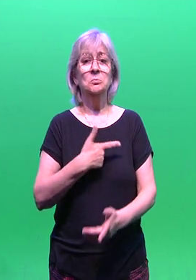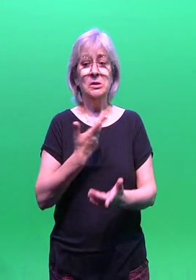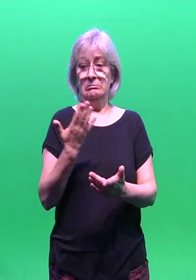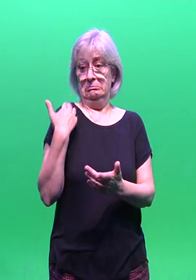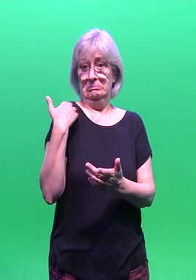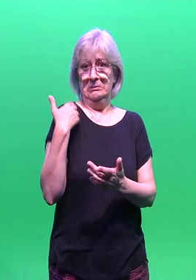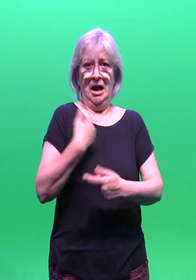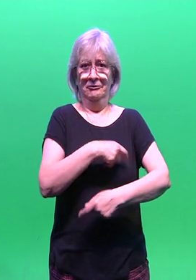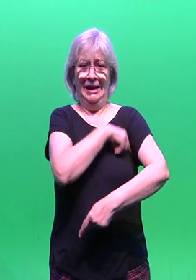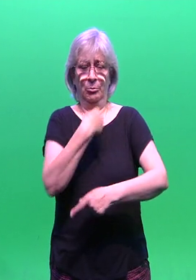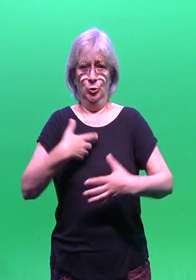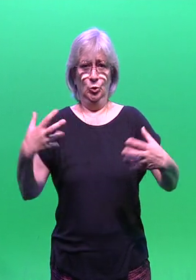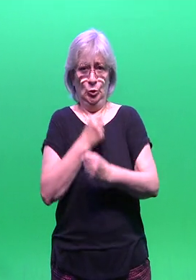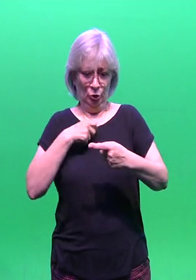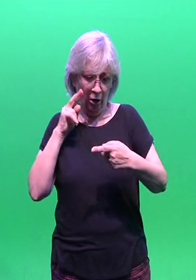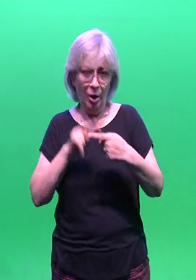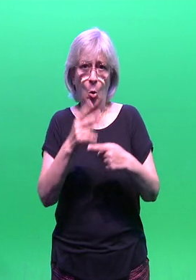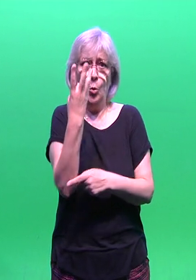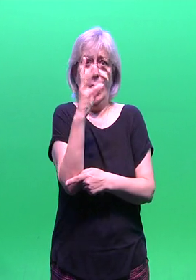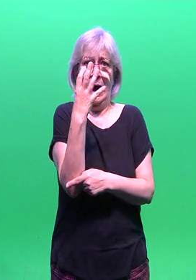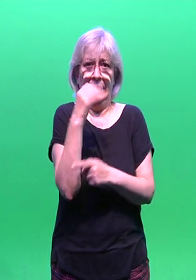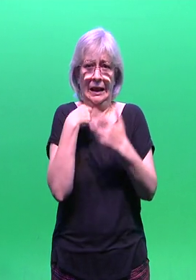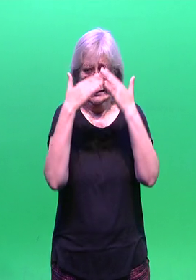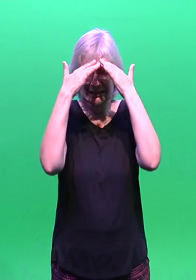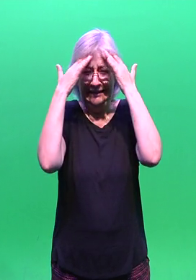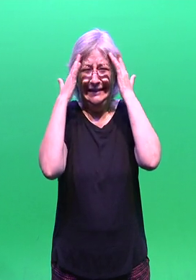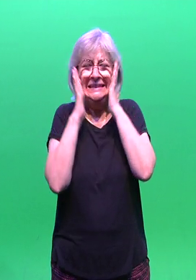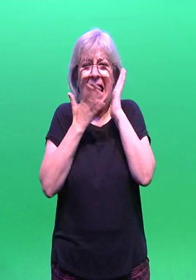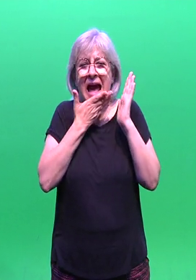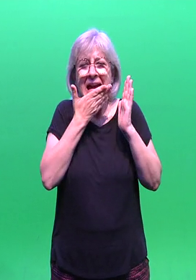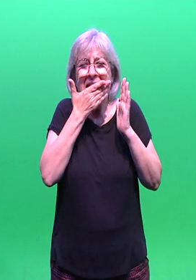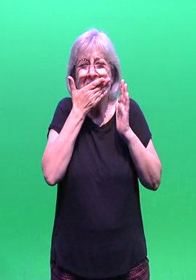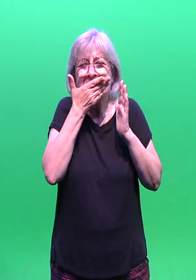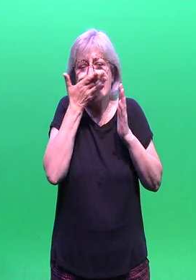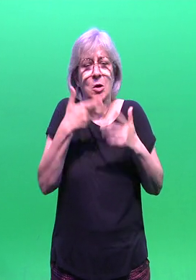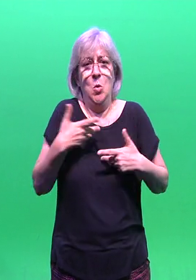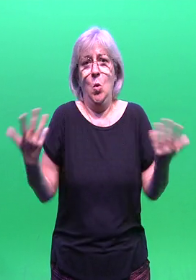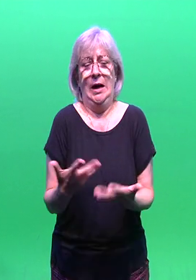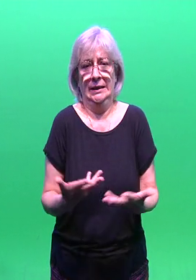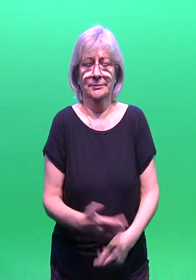Fa poc m'he espantat perquè tenia quaranta graus, estic molt calenta, vinc a urgències.